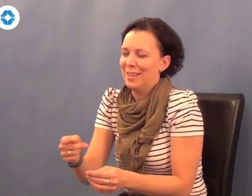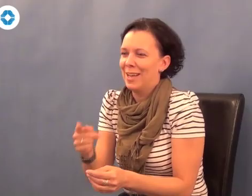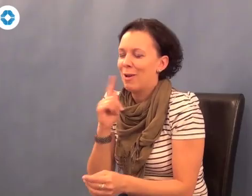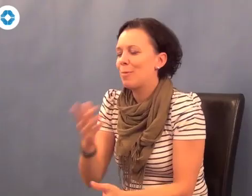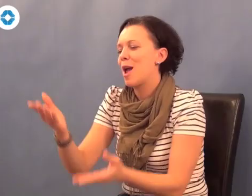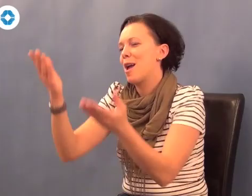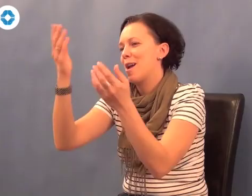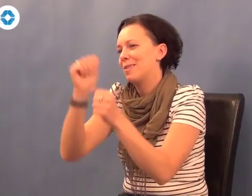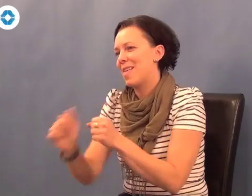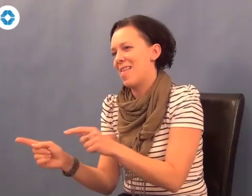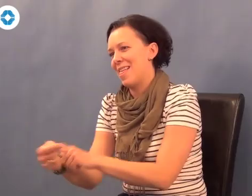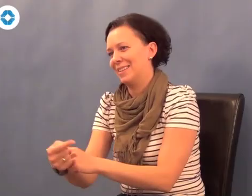Chłopak na to: "Ooo, jest tam".